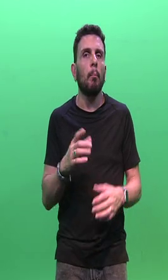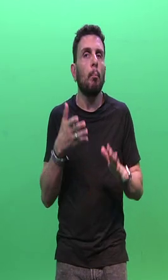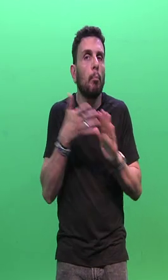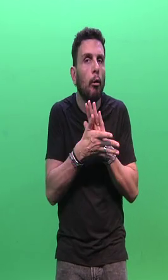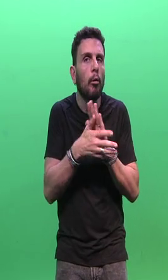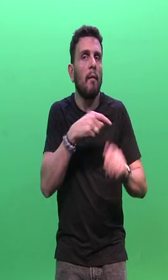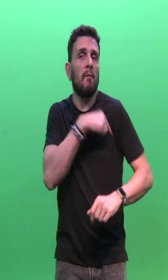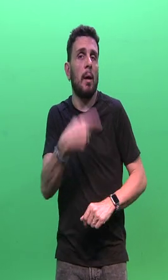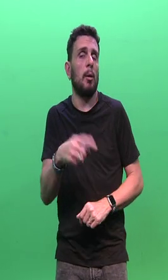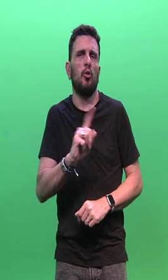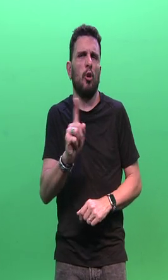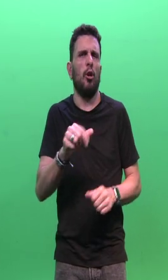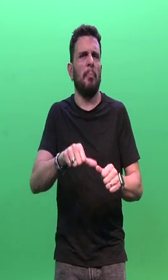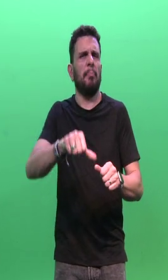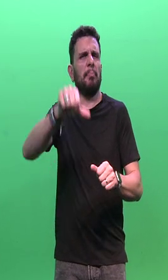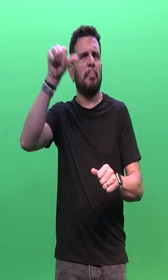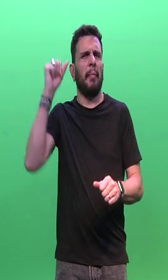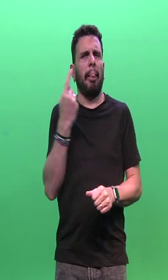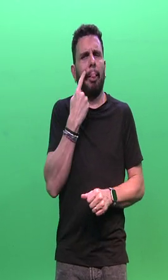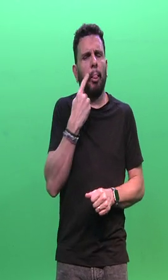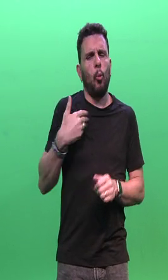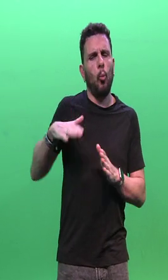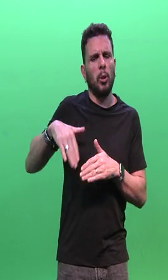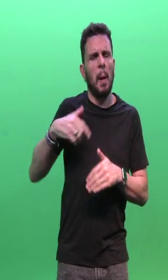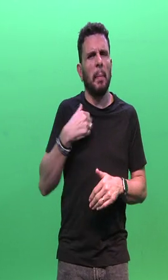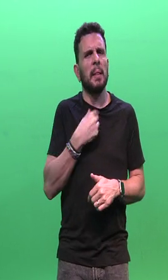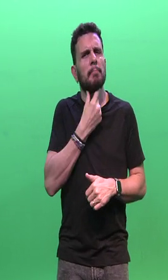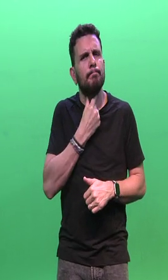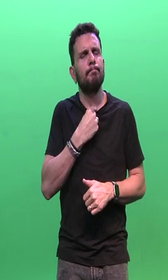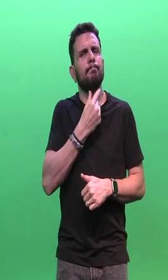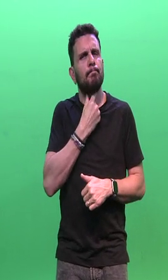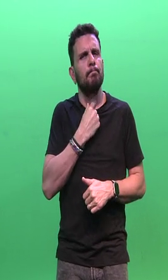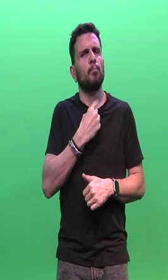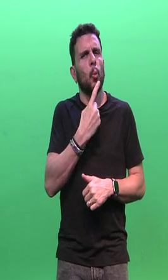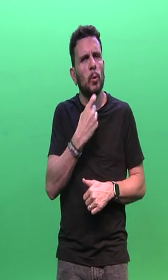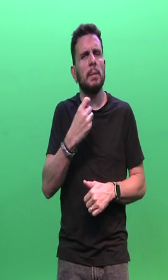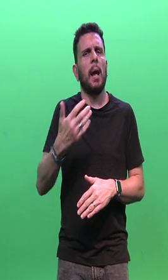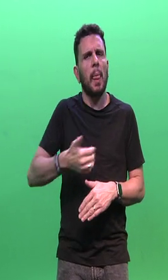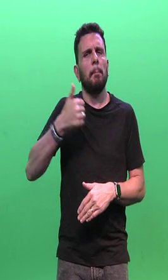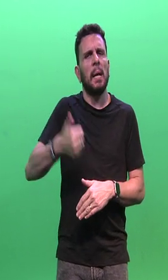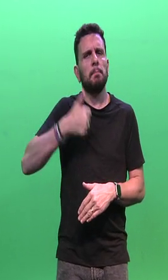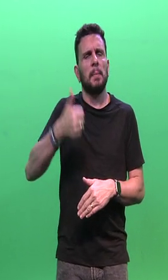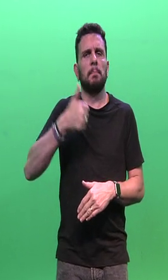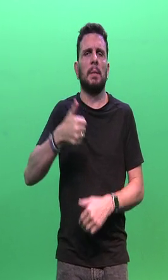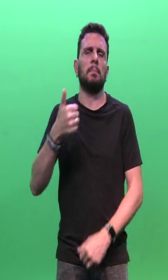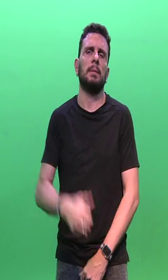No és per la febre, jo ja em conec, altres vegades ja m'ha fet mal el coll i em costa empssar, cada vegada més.